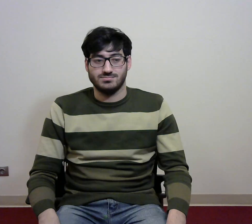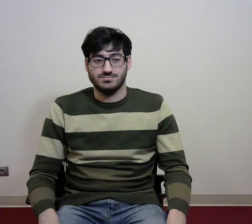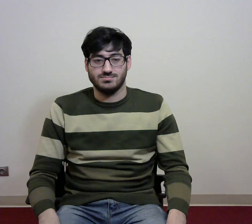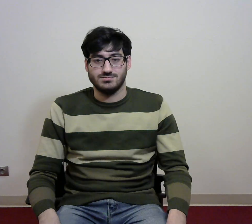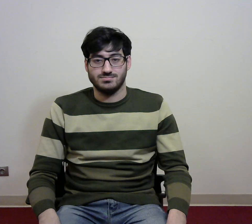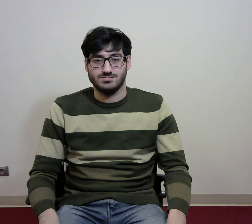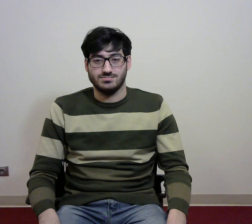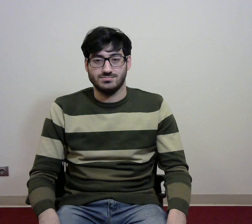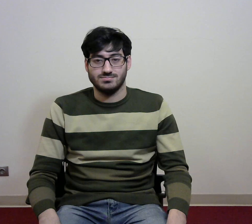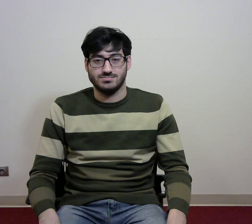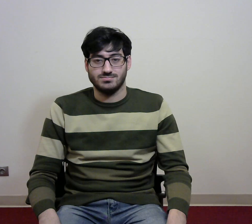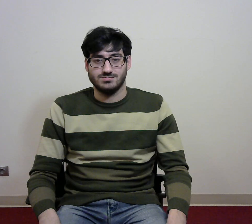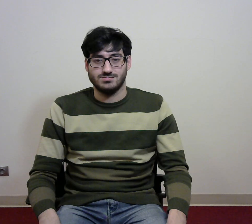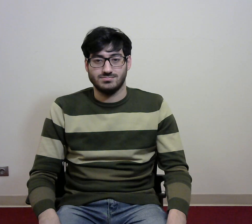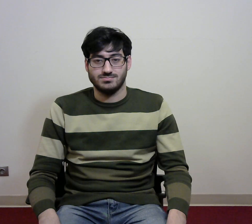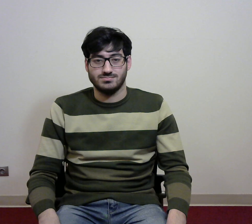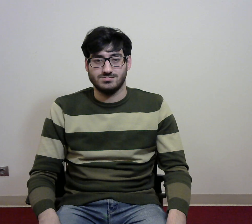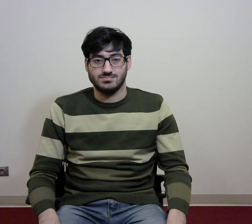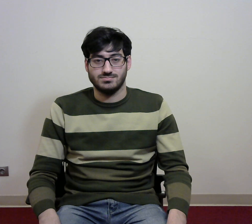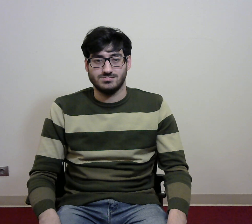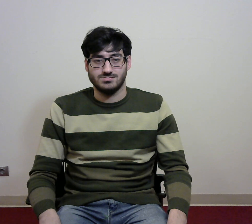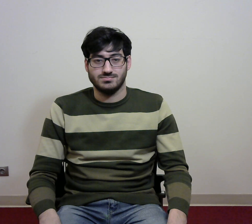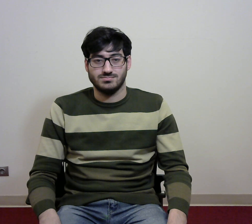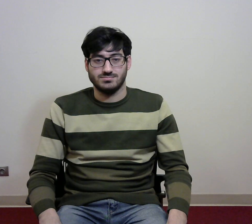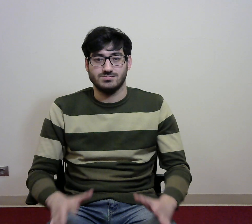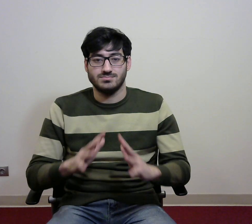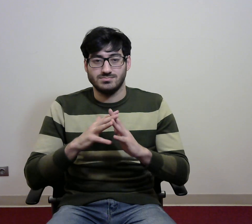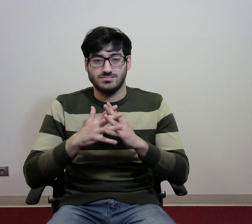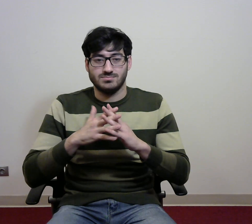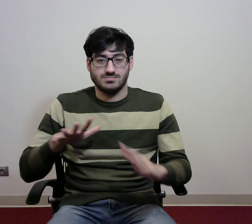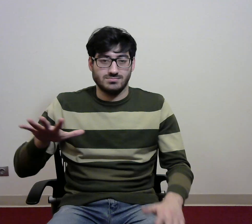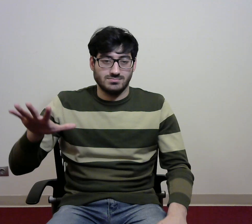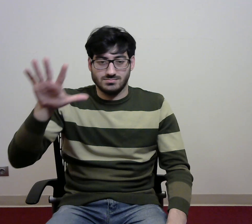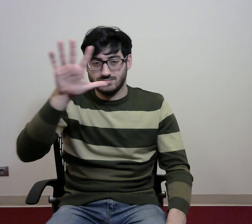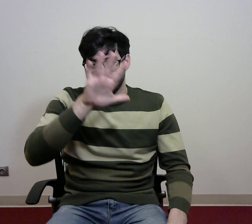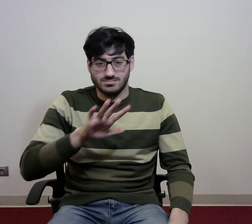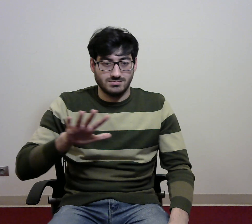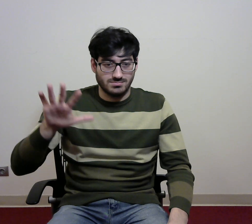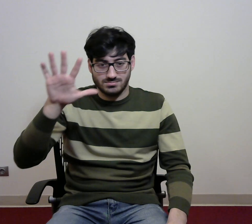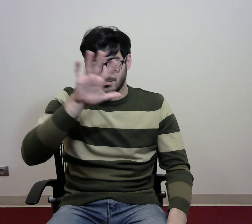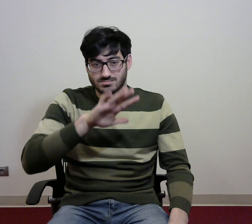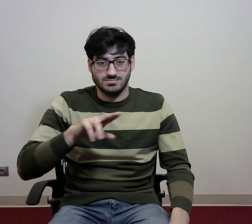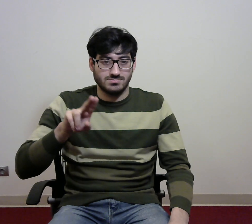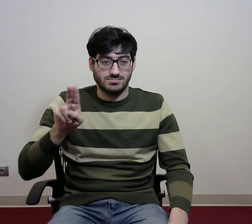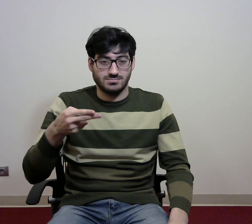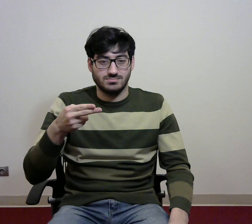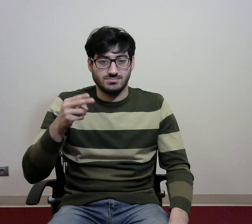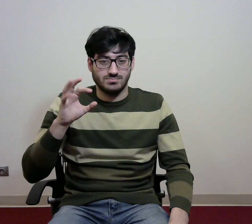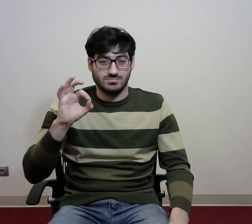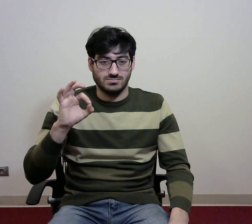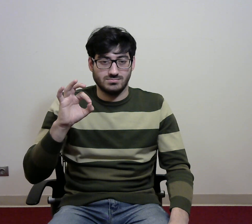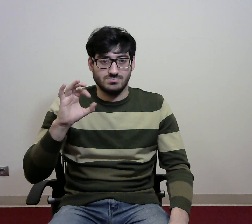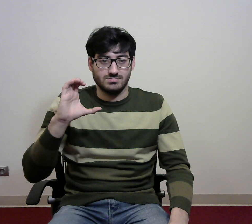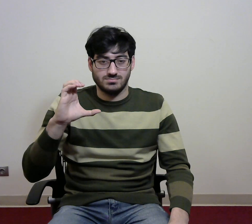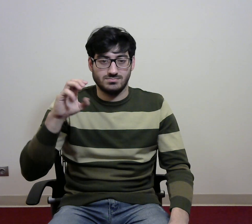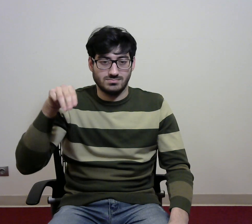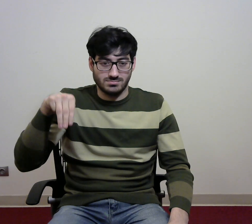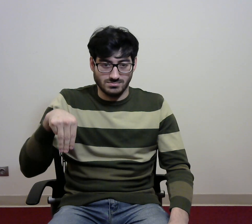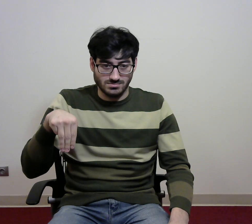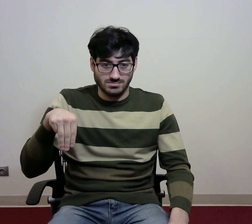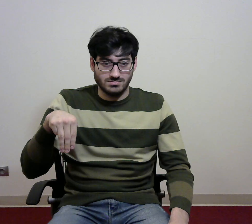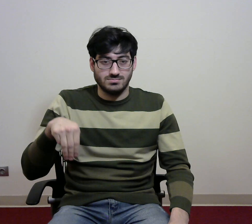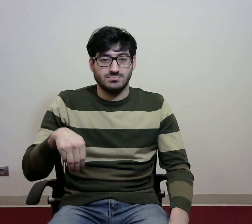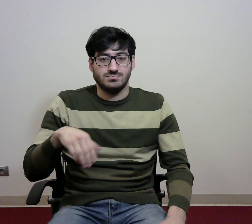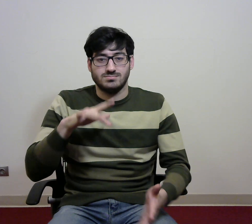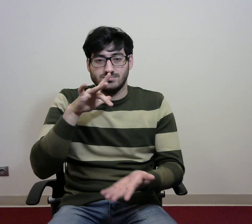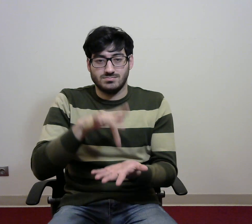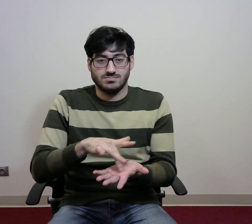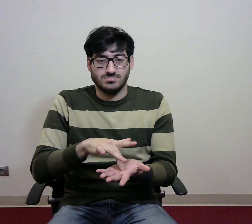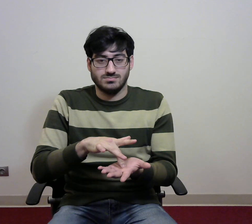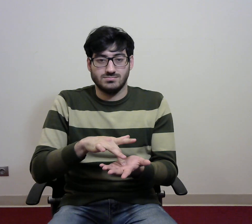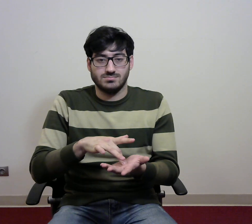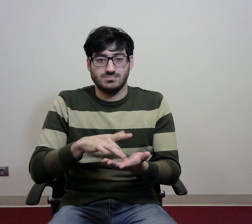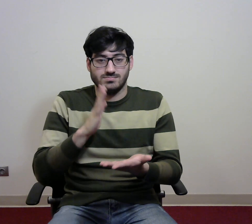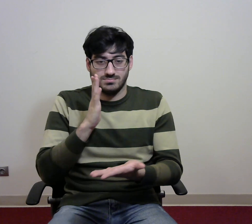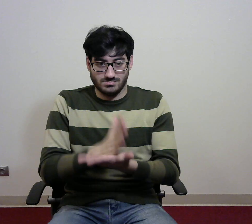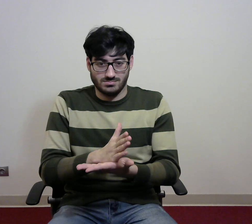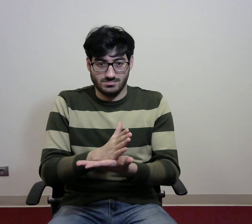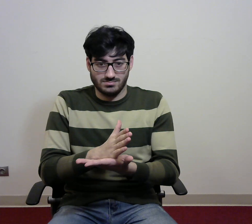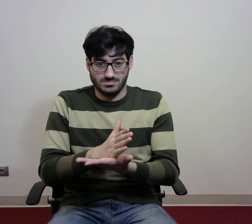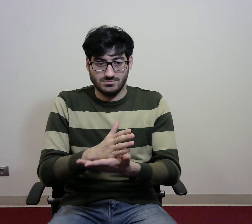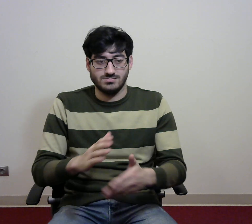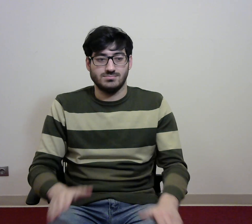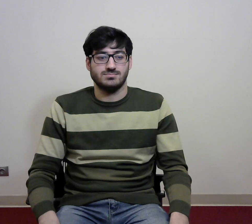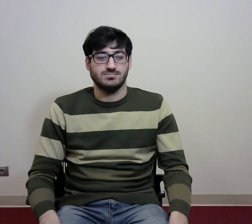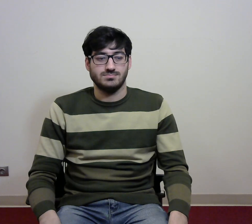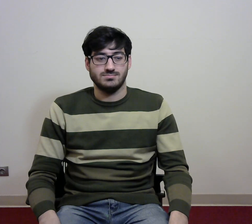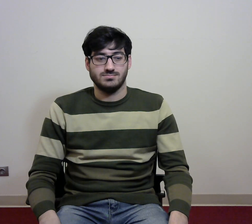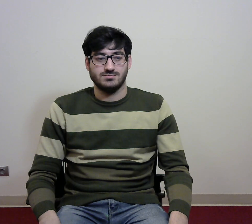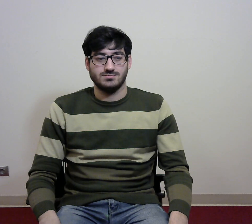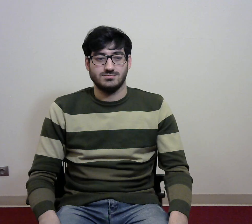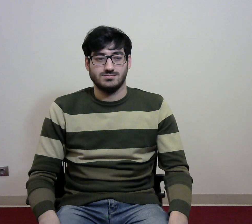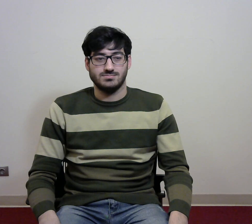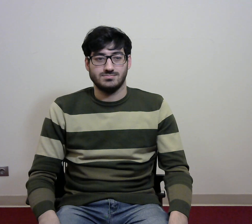Rayonlarda DOST Mərkəzləri varmı?